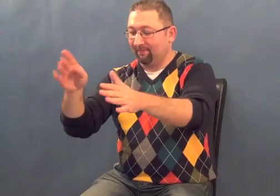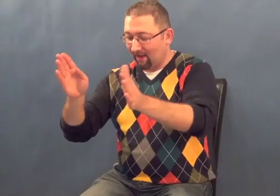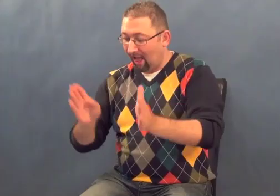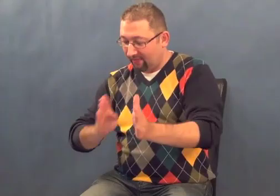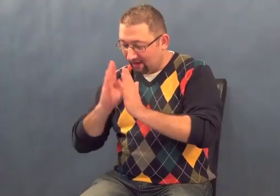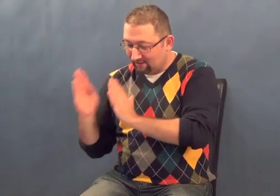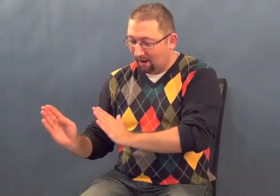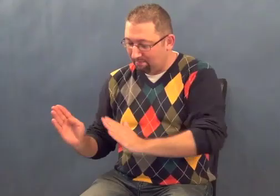A następny...